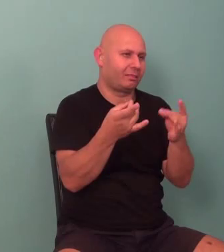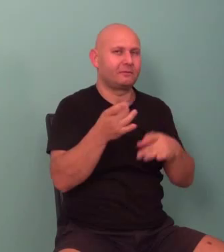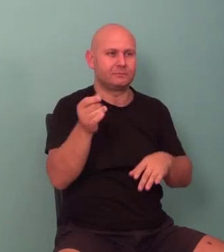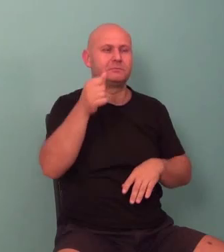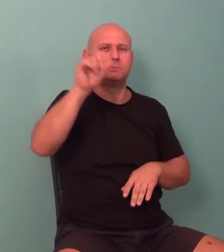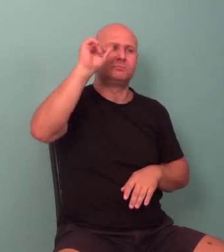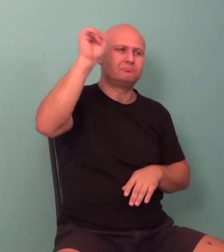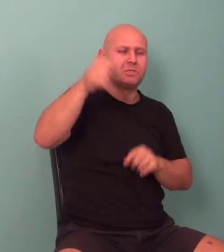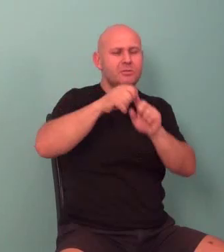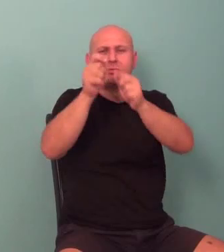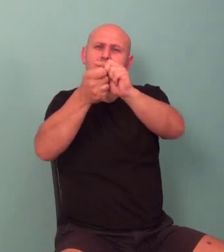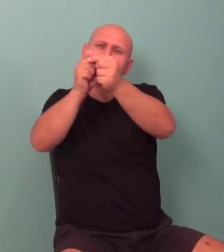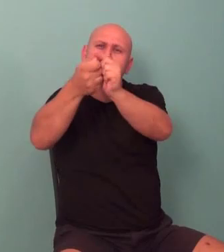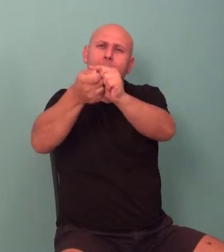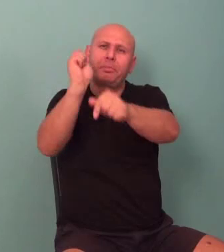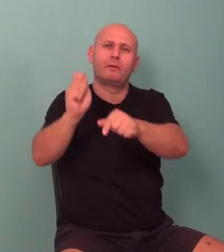Ktoś majstruje przy oknie i kawałki kitu rzuca za siebie.